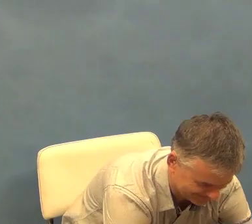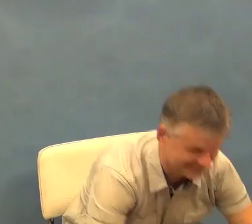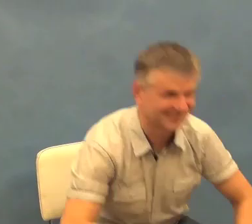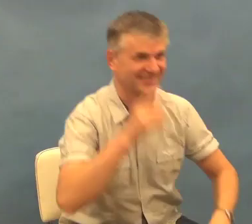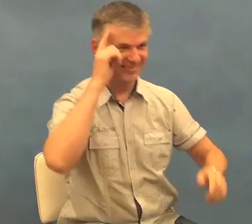Wiem.